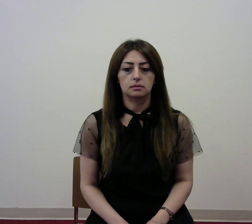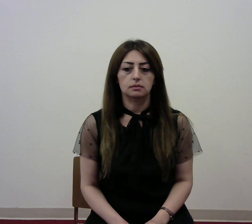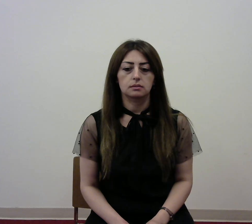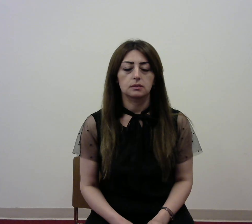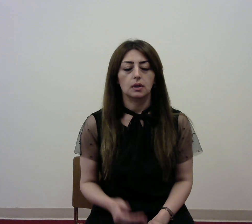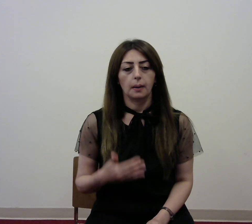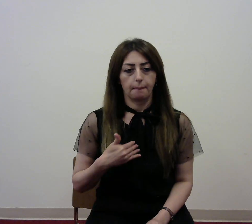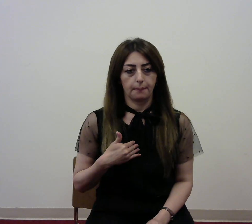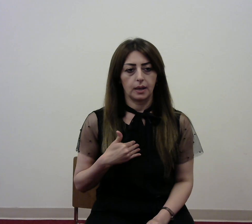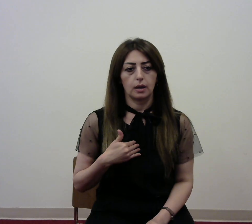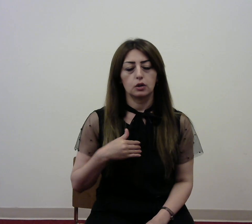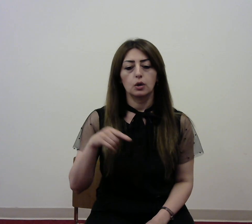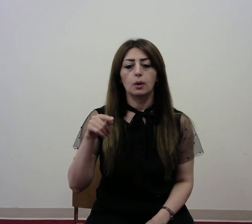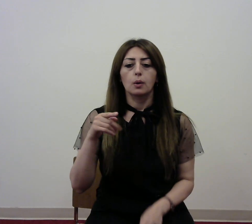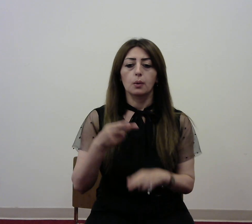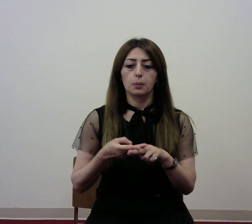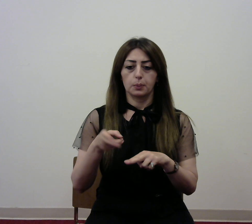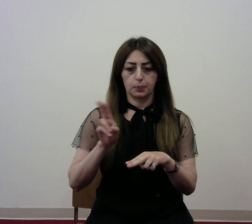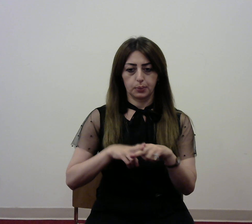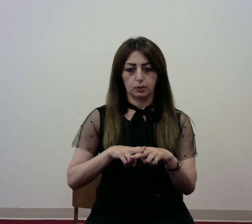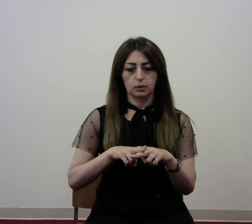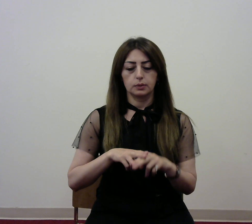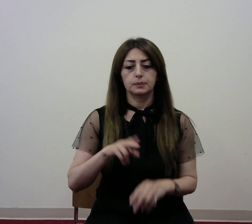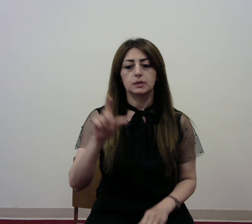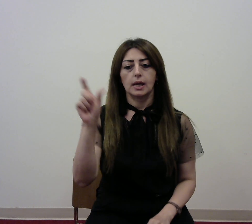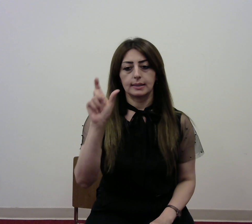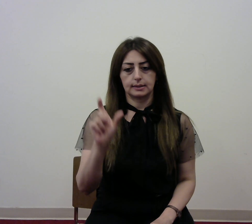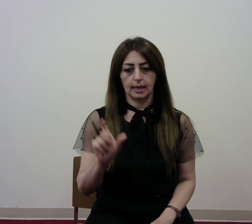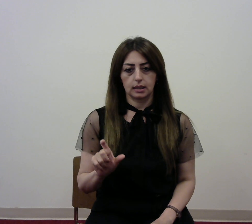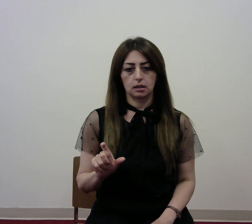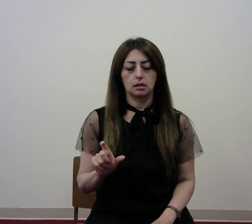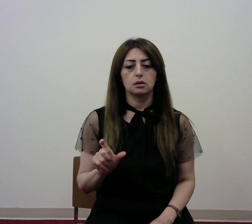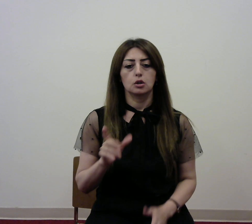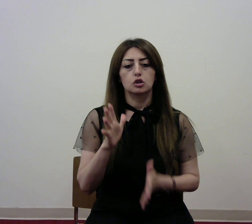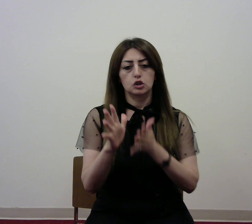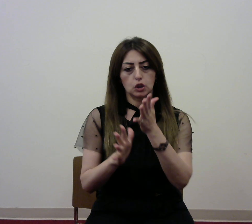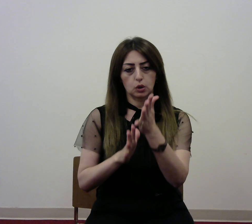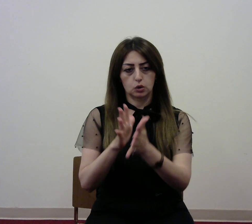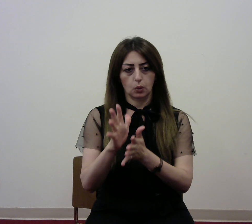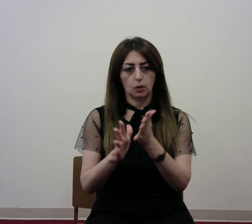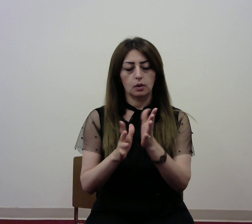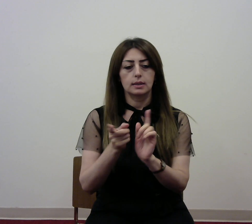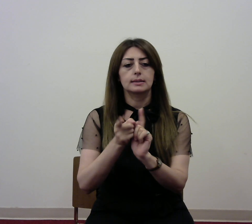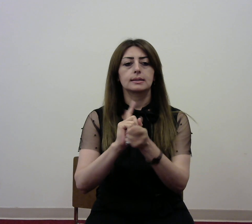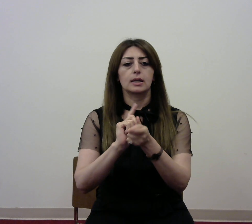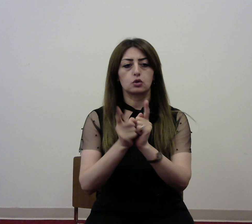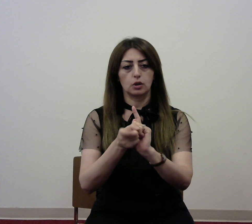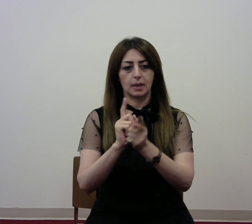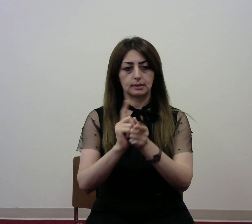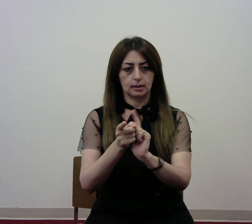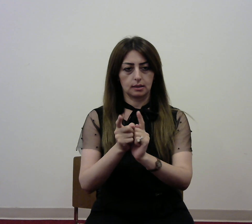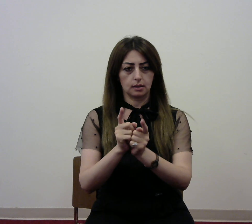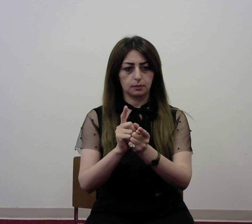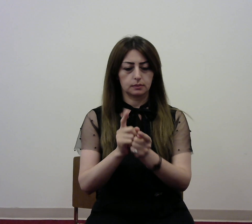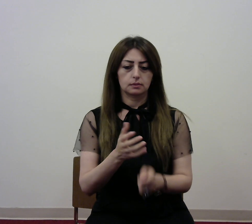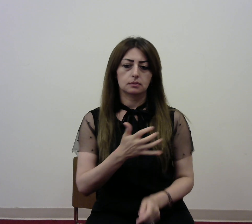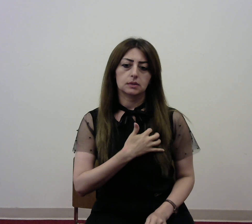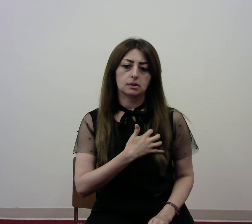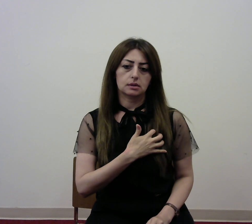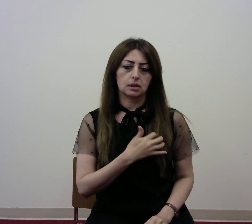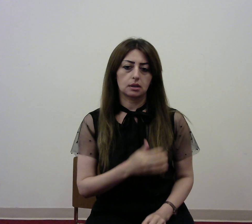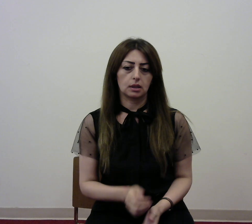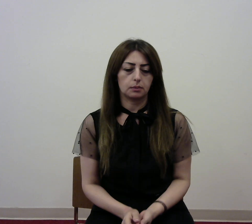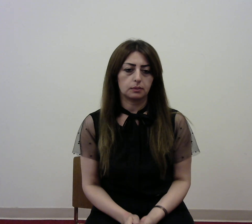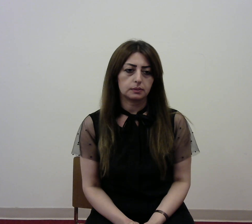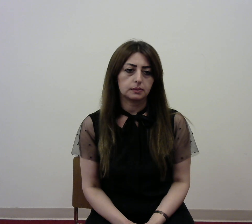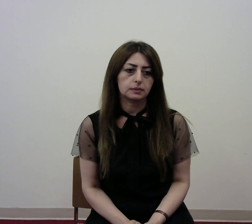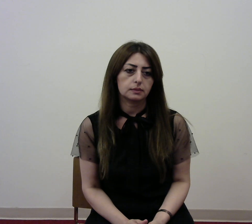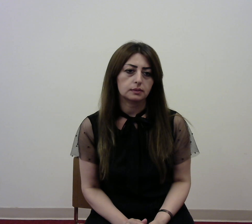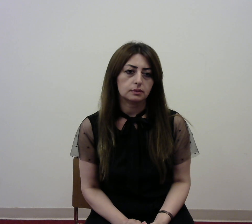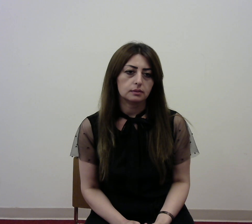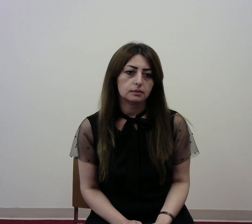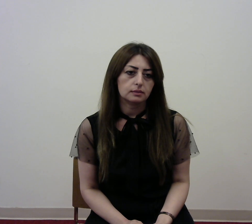Mən bu əsərin surdotərcüməsini istəyirəm